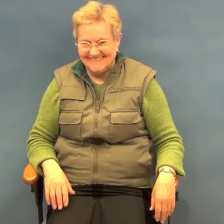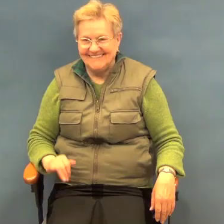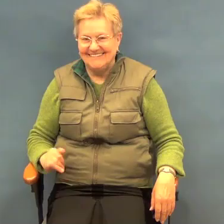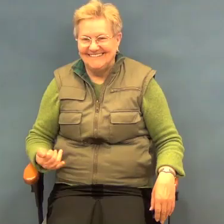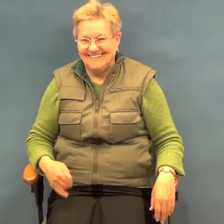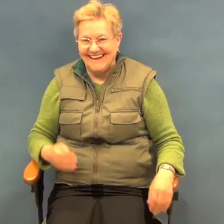Jak?